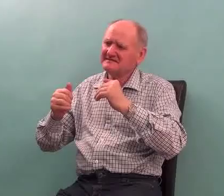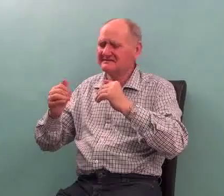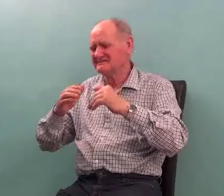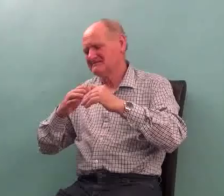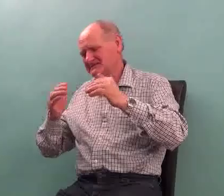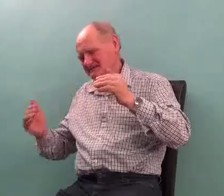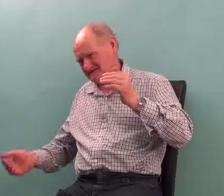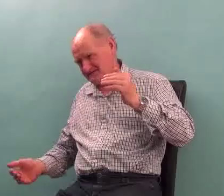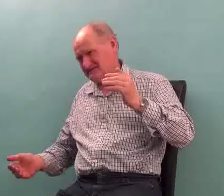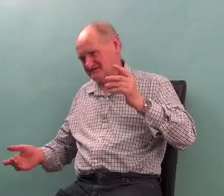Później.